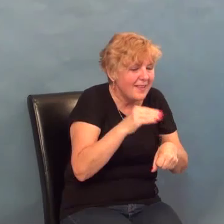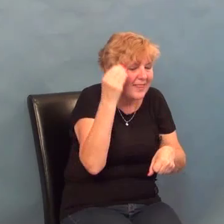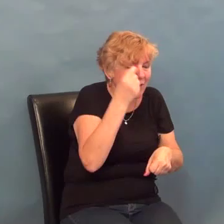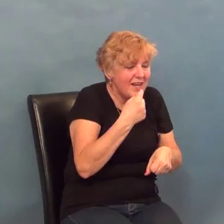Nie pasuje.